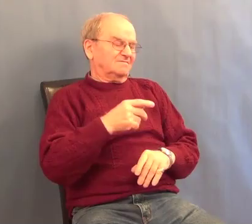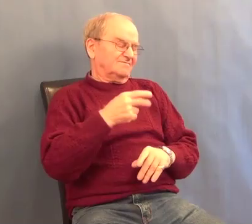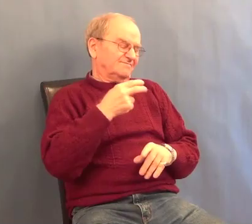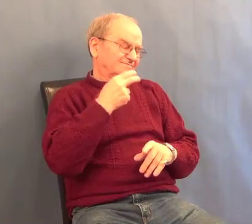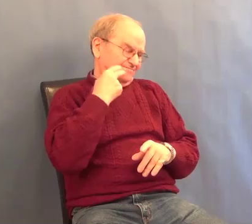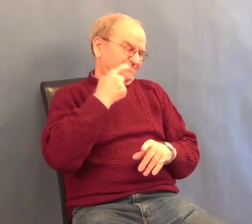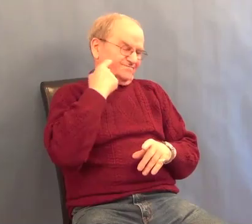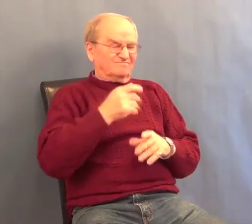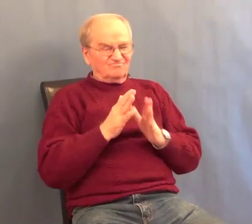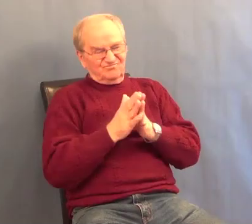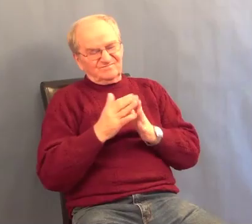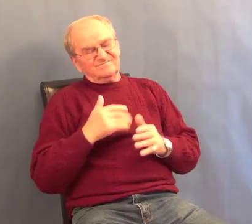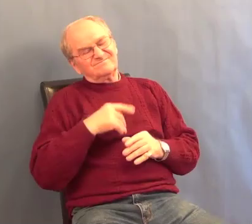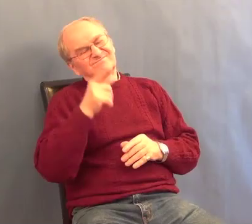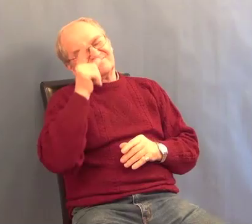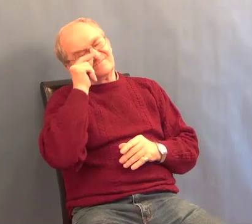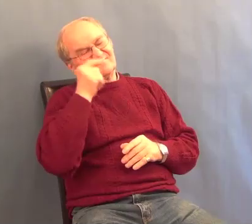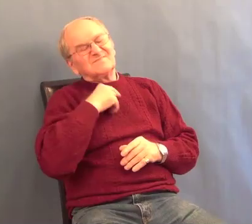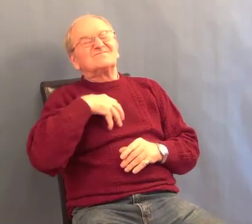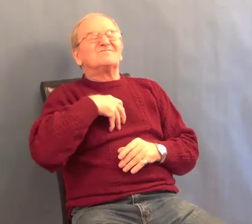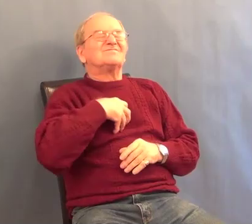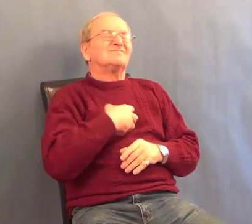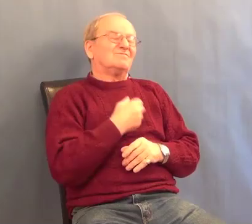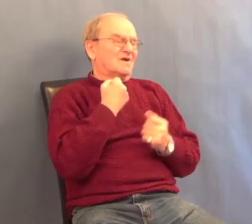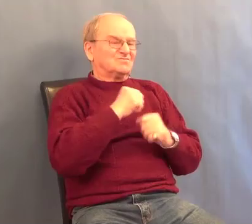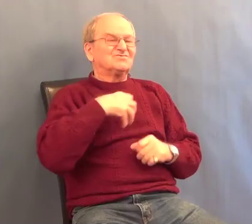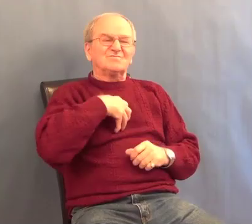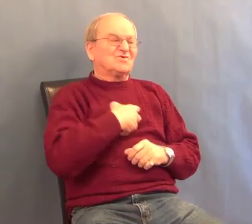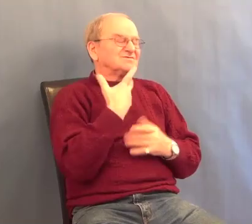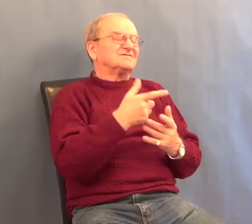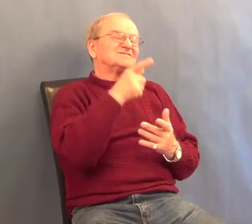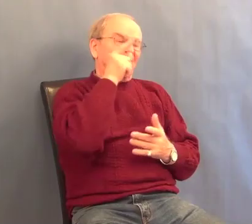Głusi i słyszący powiedzieli, że chcą już iść spać, bo są zmęczeni.